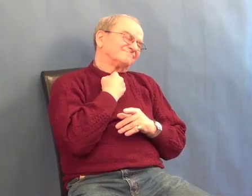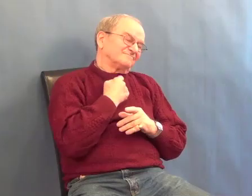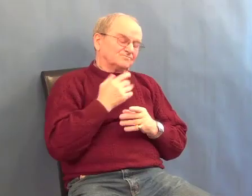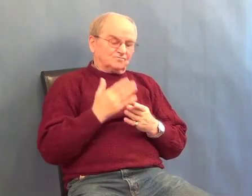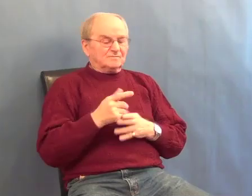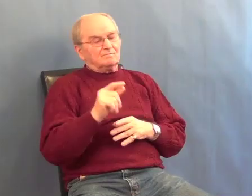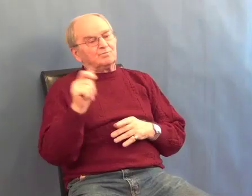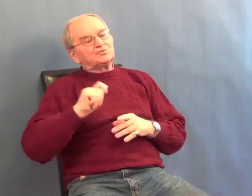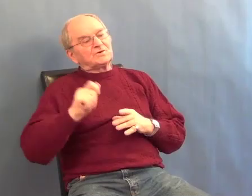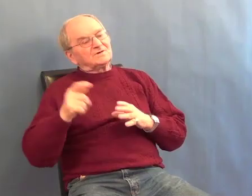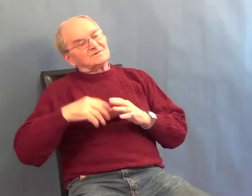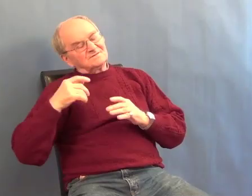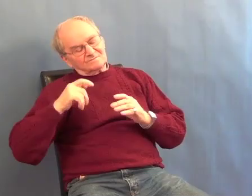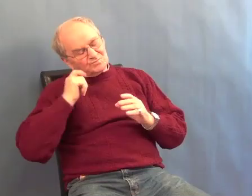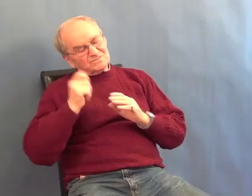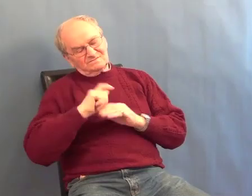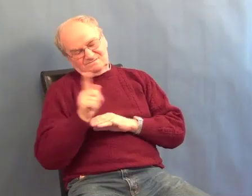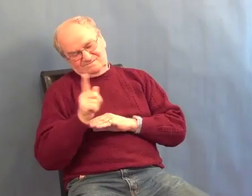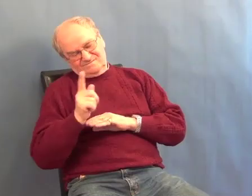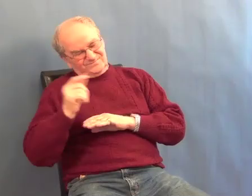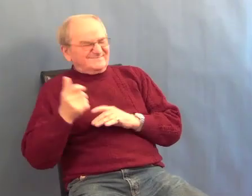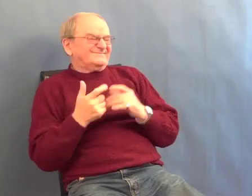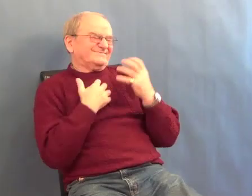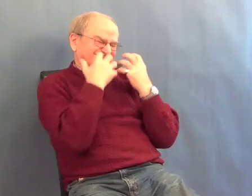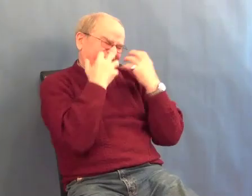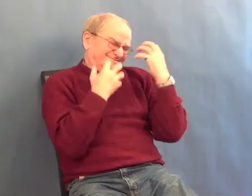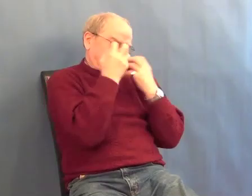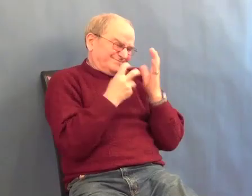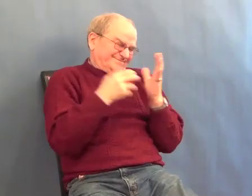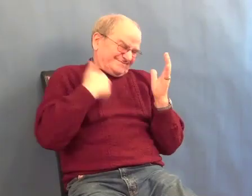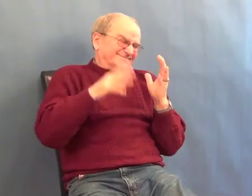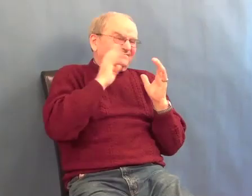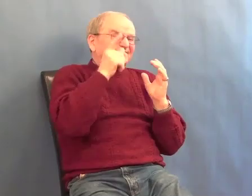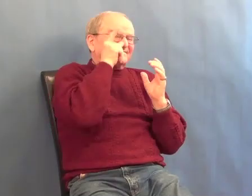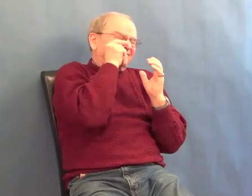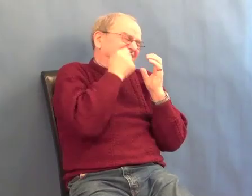Nagle budzik dzwoni, zdenerwowany niedźwiedź chce jeszcze spać.